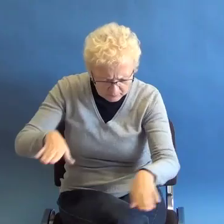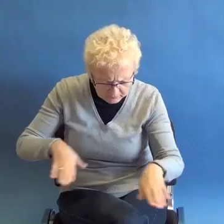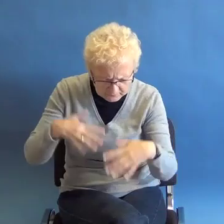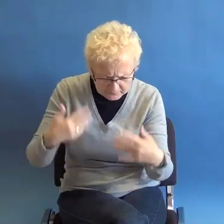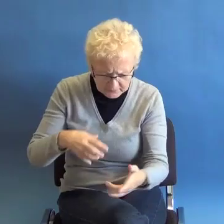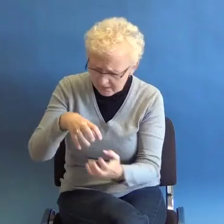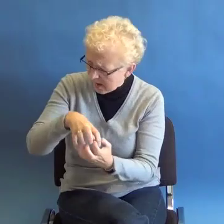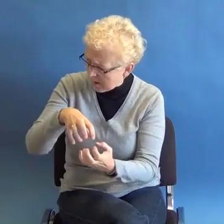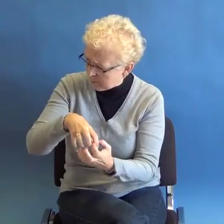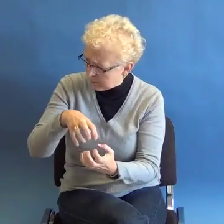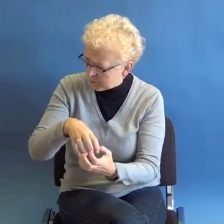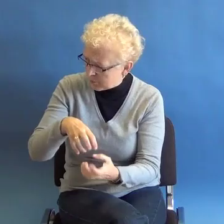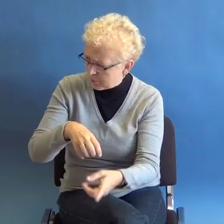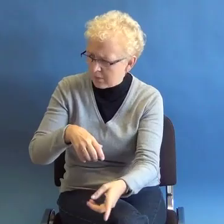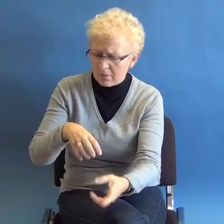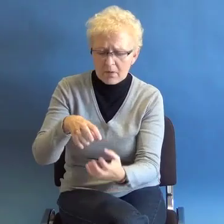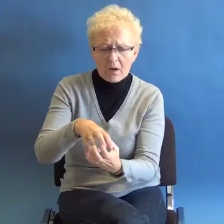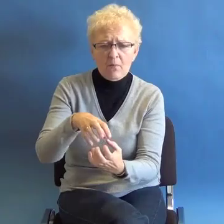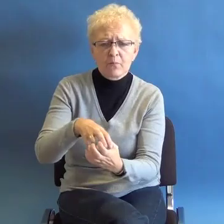Hamburger.